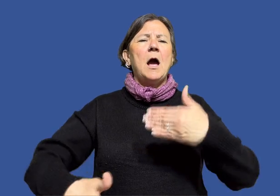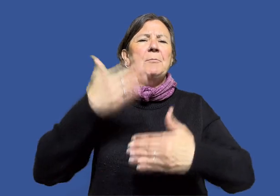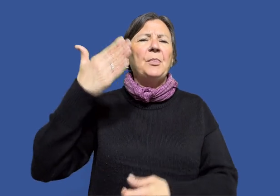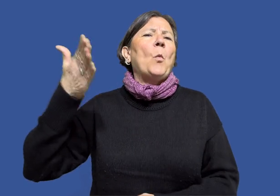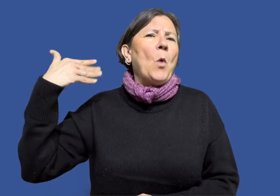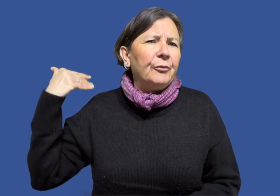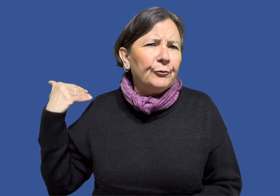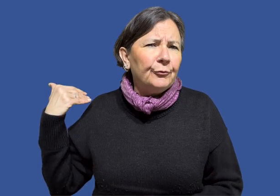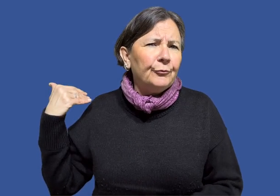Quan va començar?